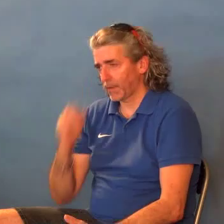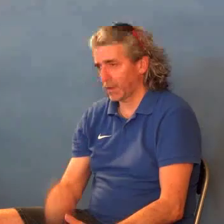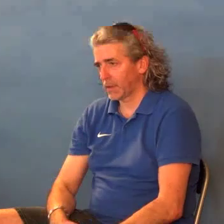Tak.